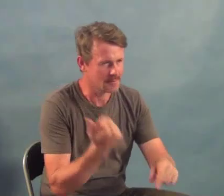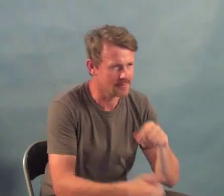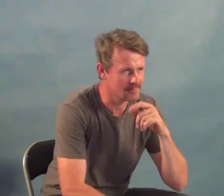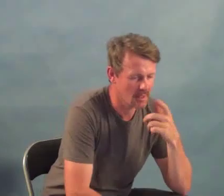Dziwne.